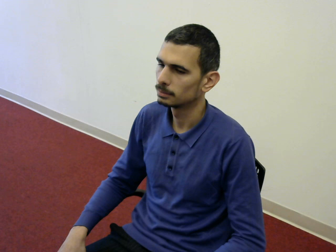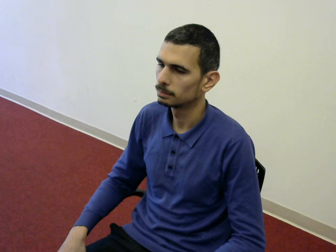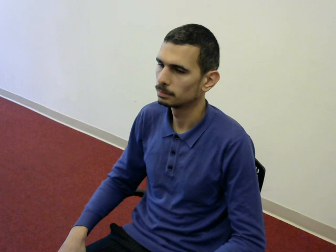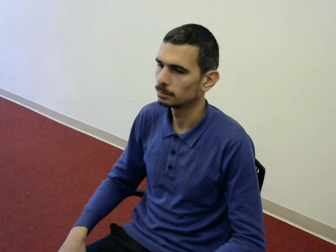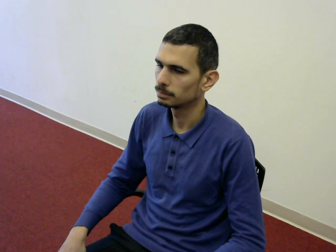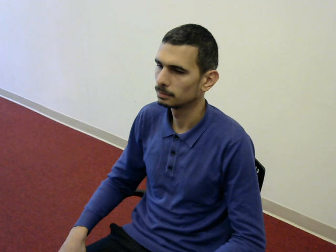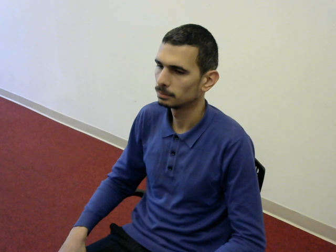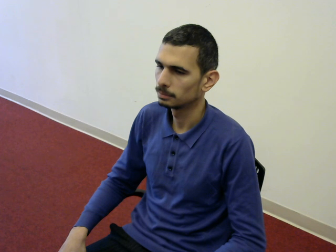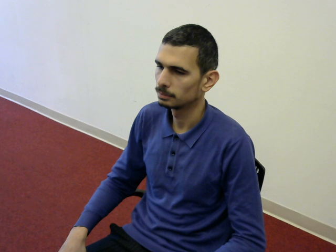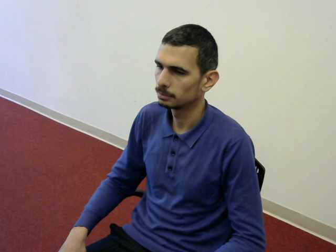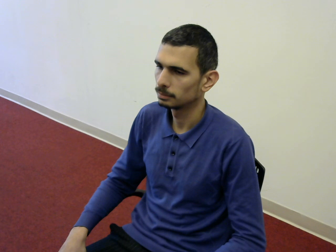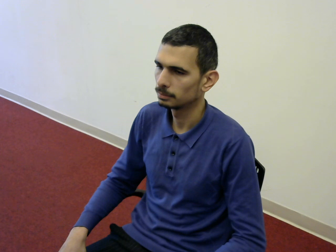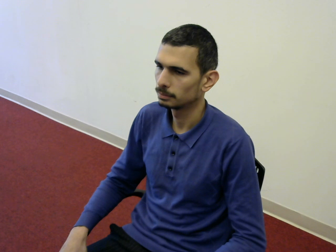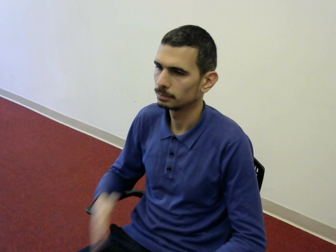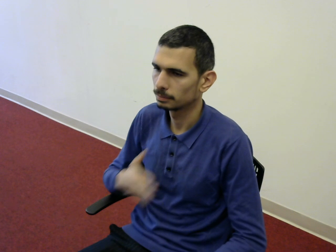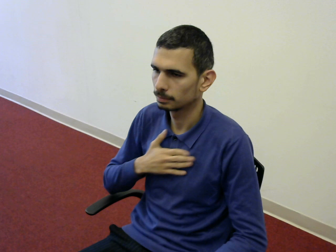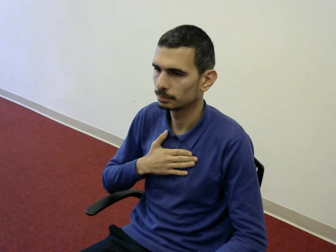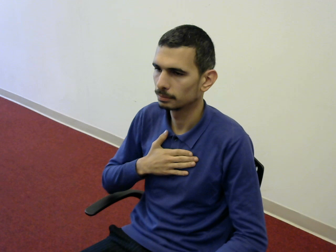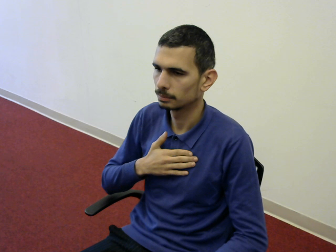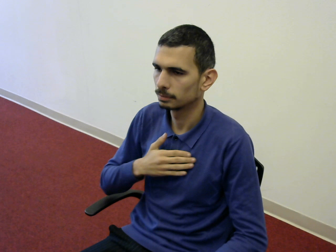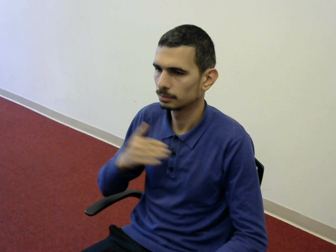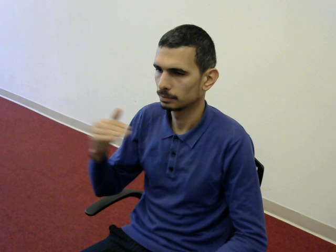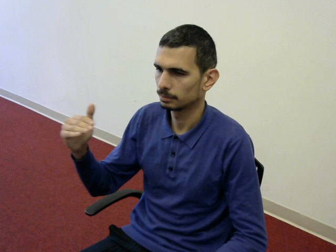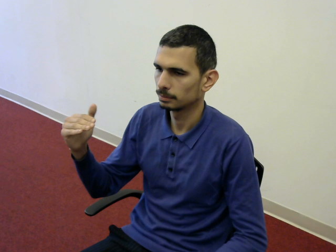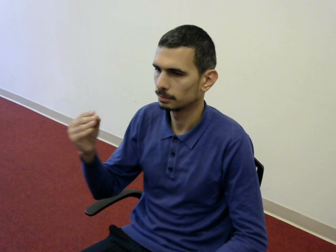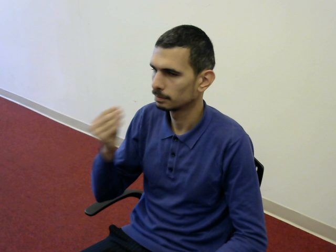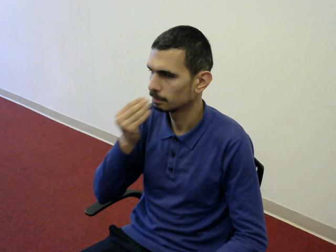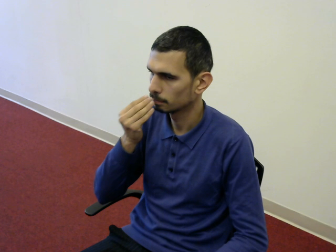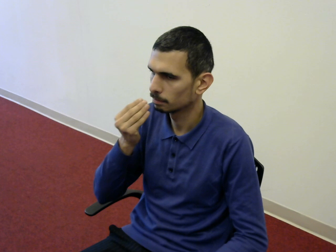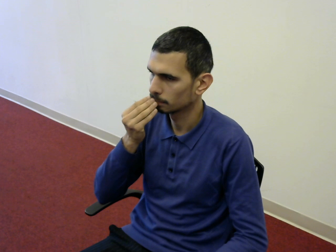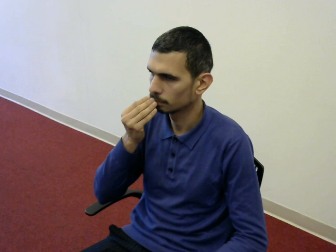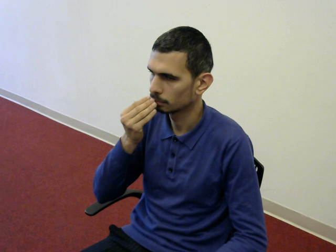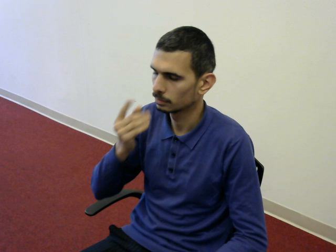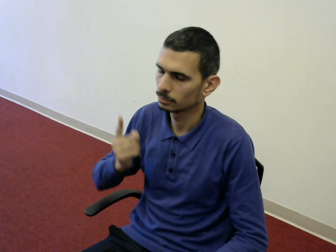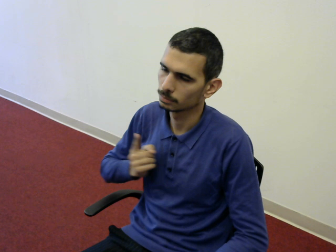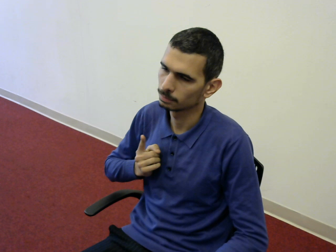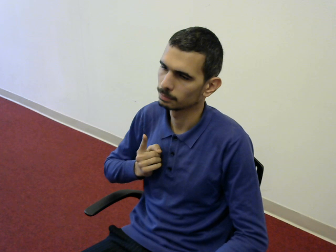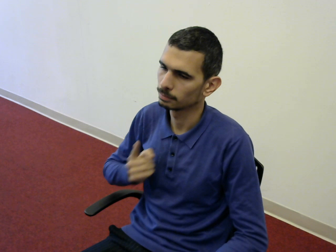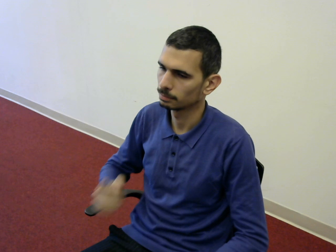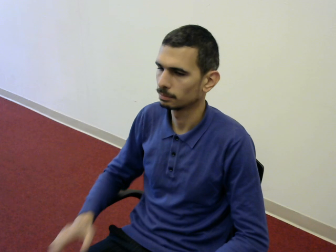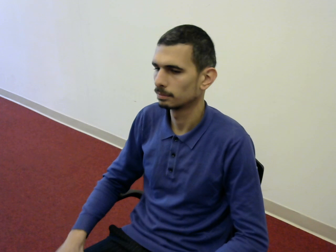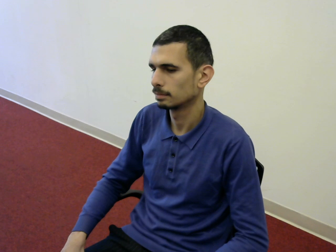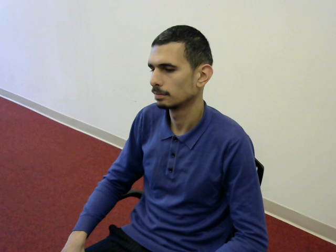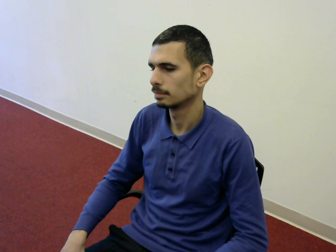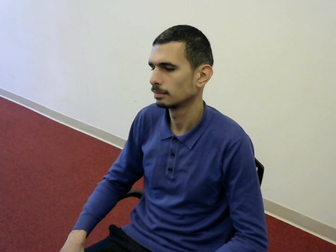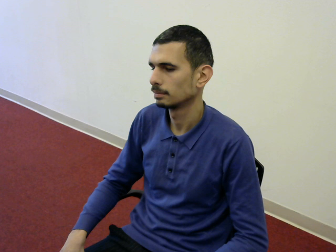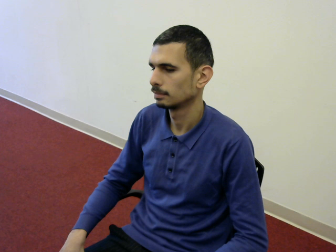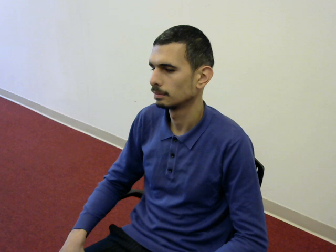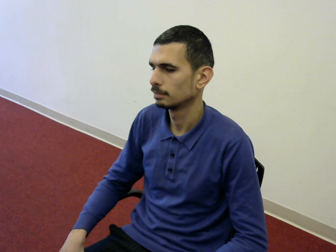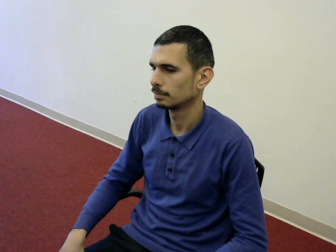Mən sizi naharda gözləyəcəm